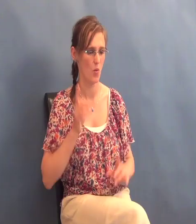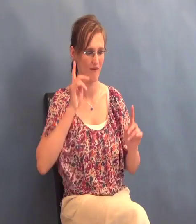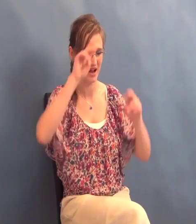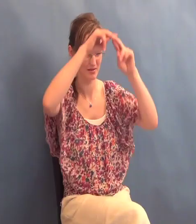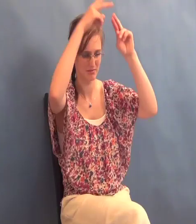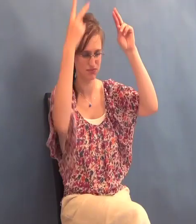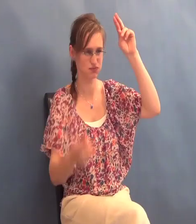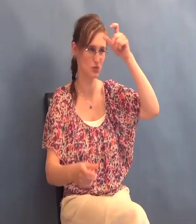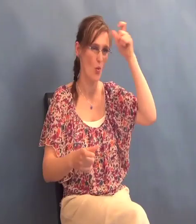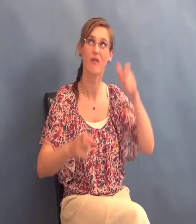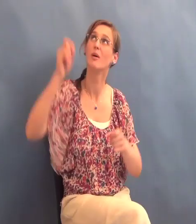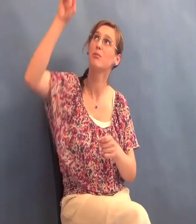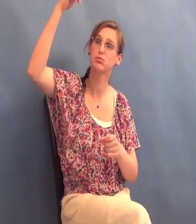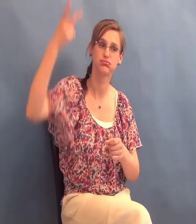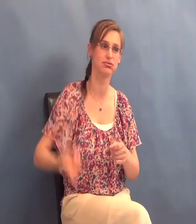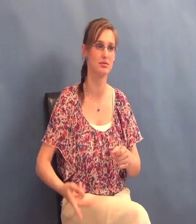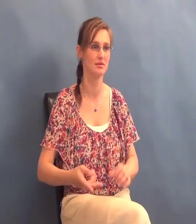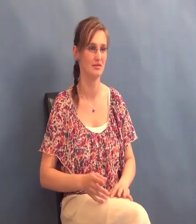Uwaga upadek, człowiek może spaść.